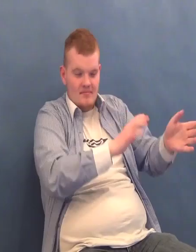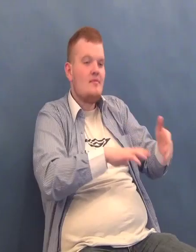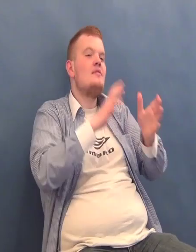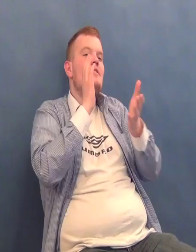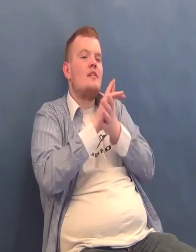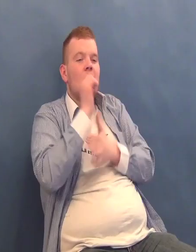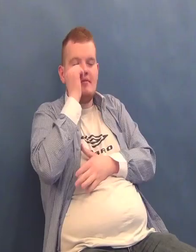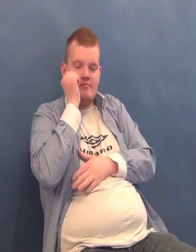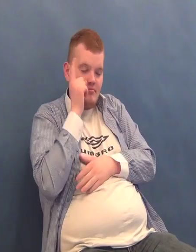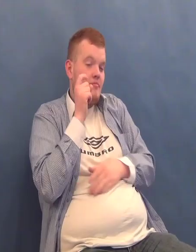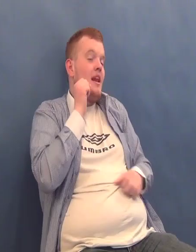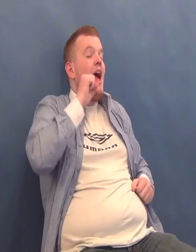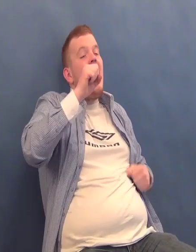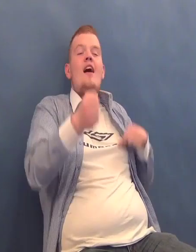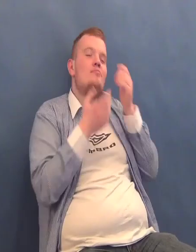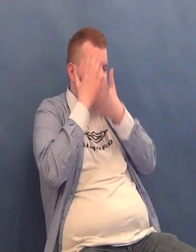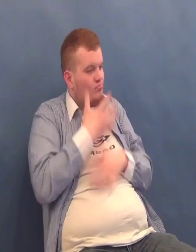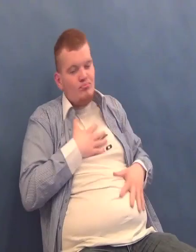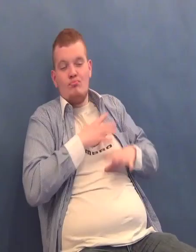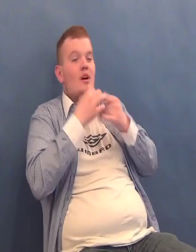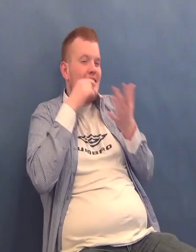Następnego dnia rano chłopak budzi się, myje się, myje zęby.